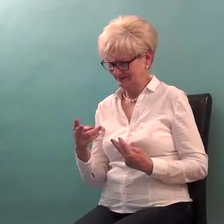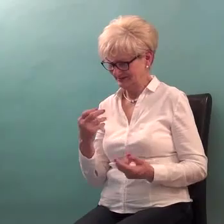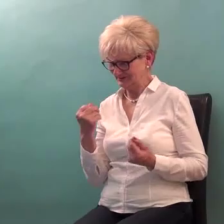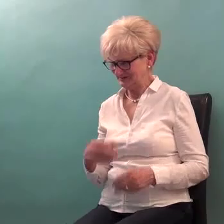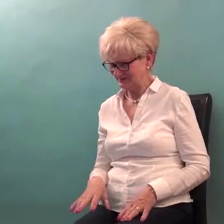Odpuszczam.